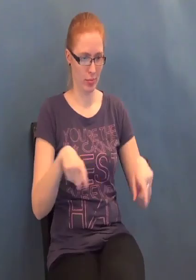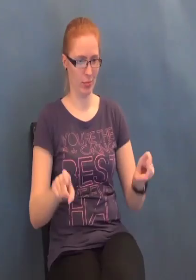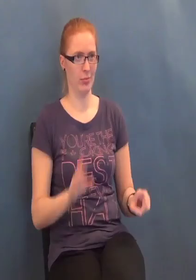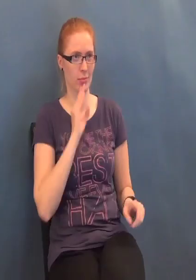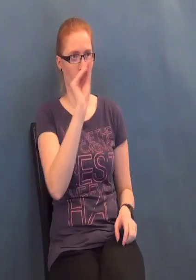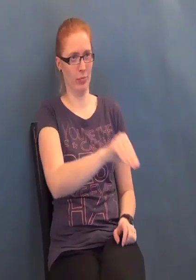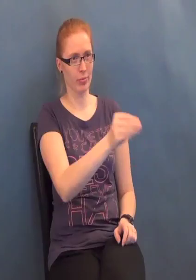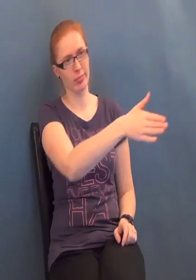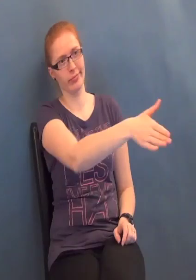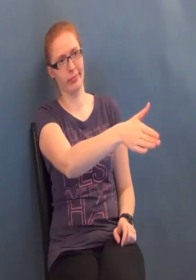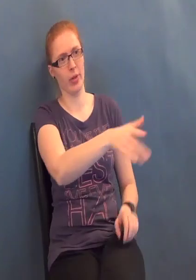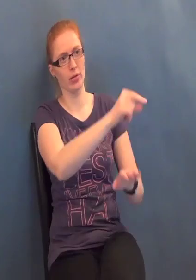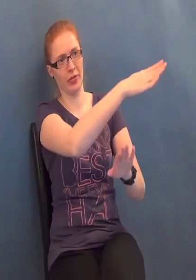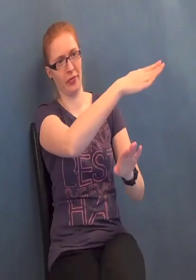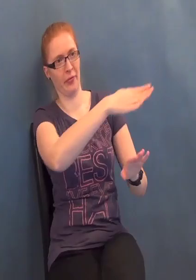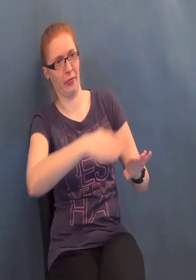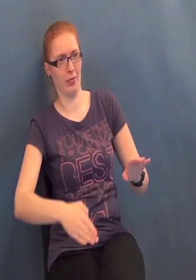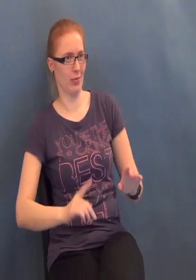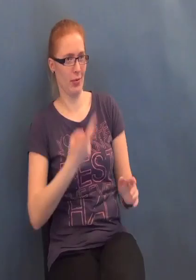A jak siedzisz, to robisz byle jak i możesz piłować krzywo.